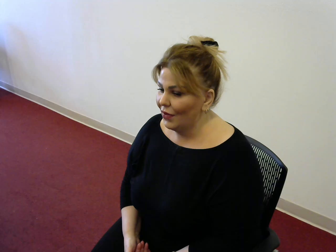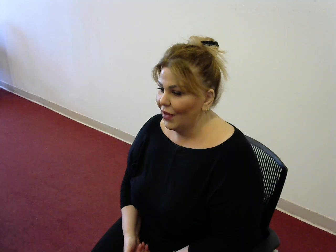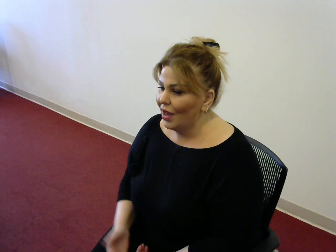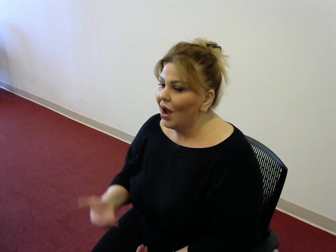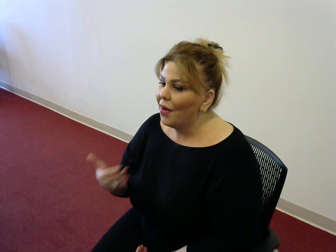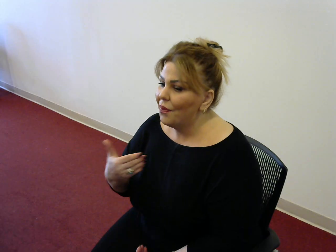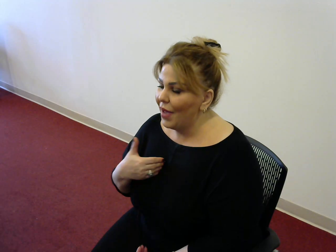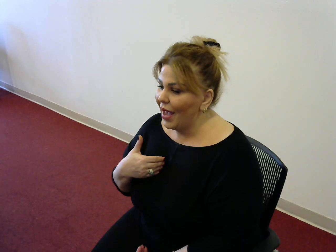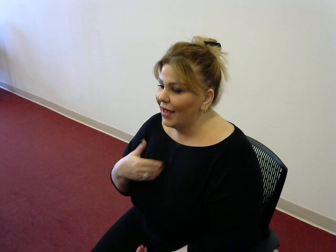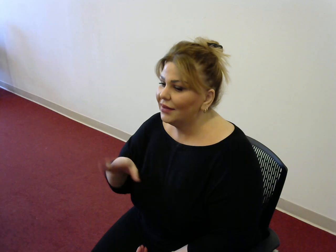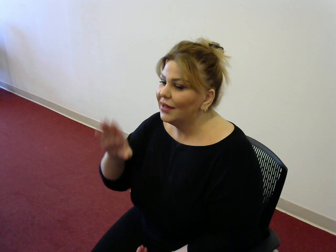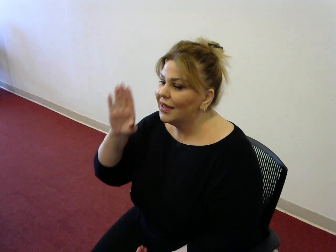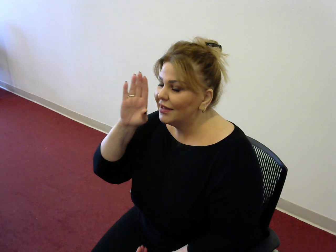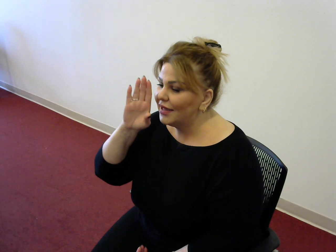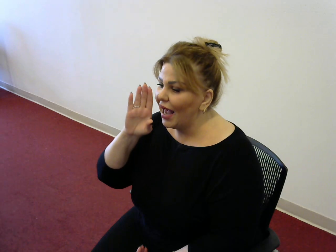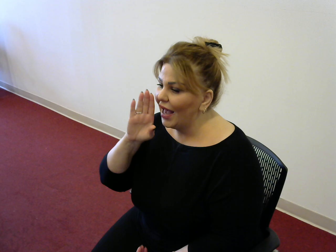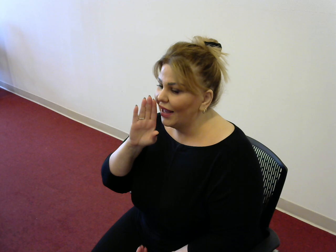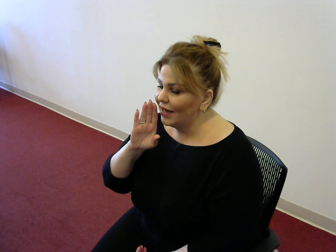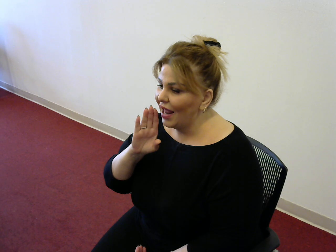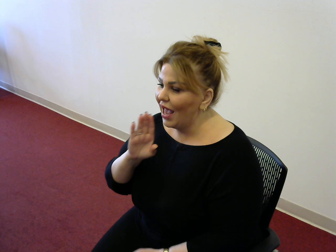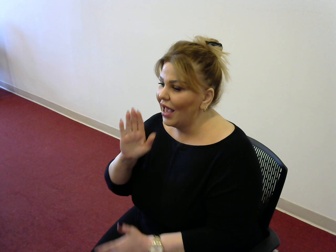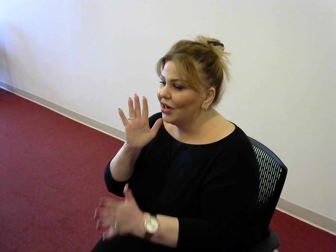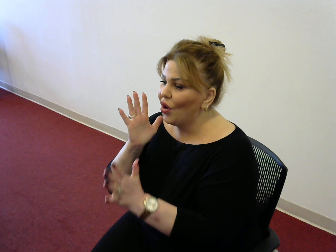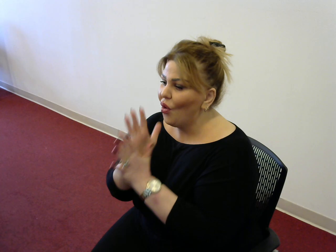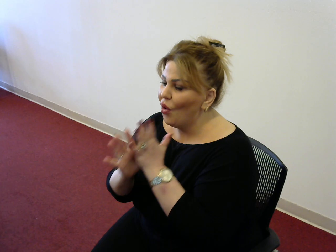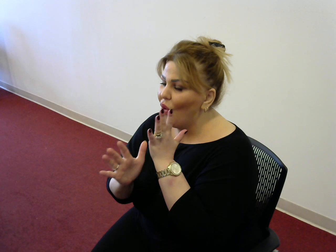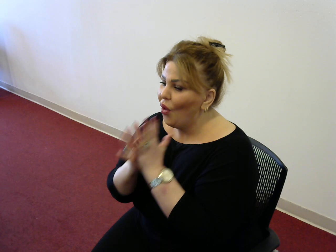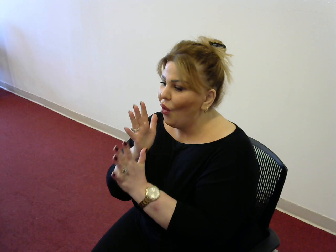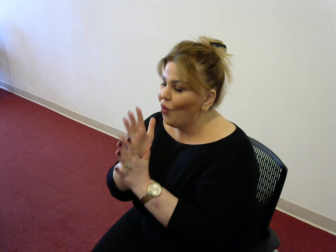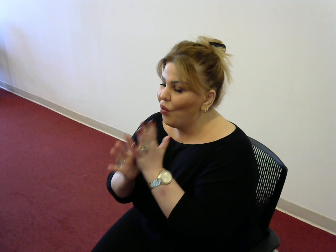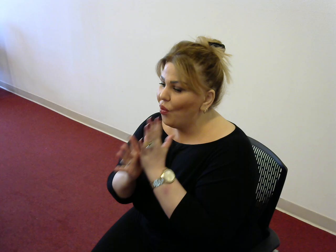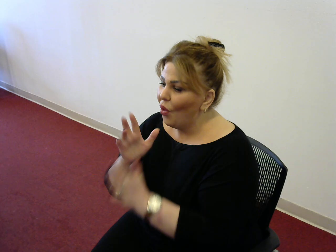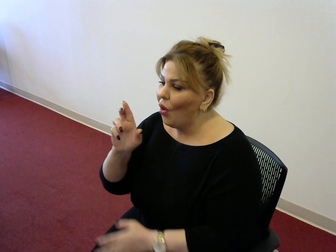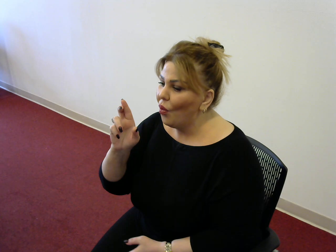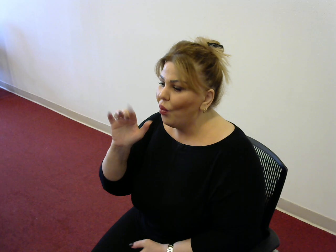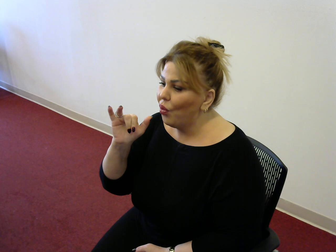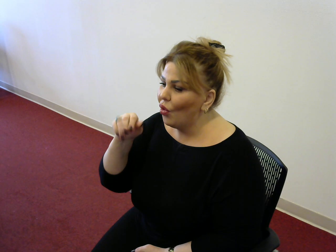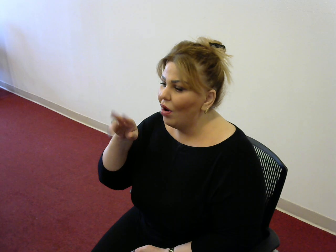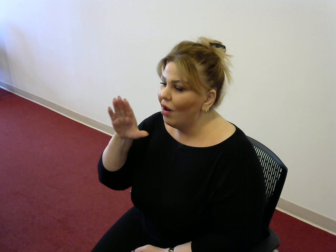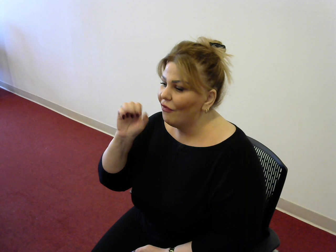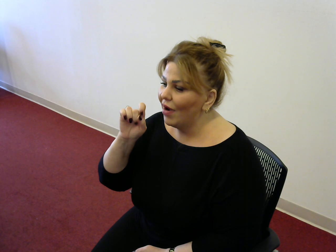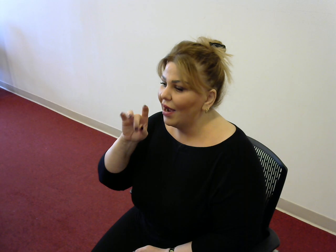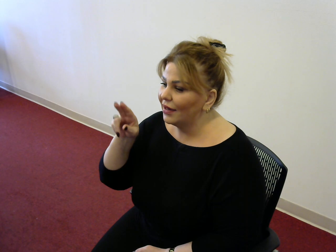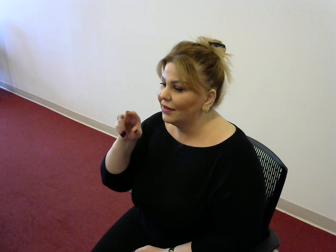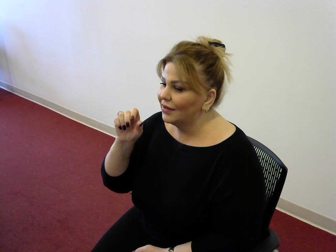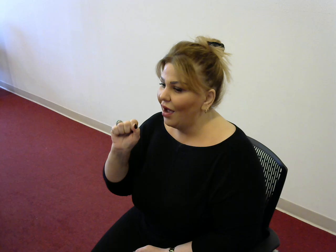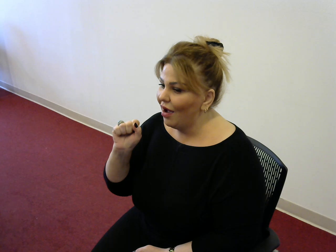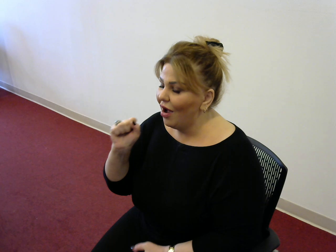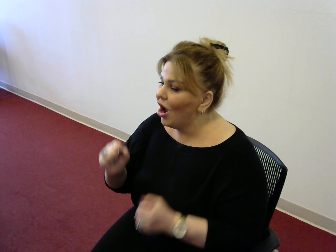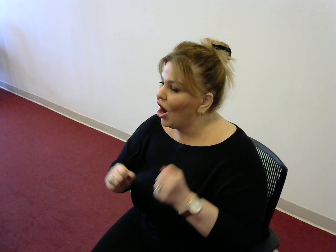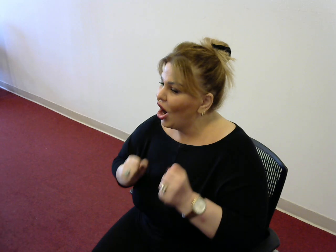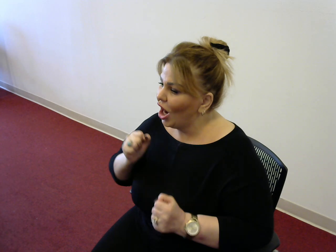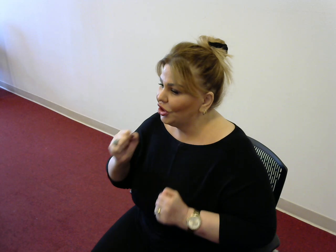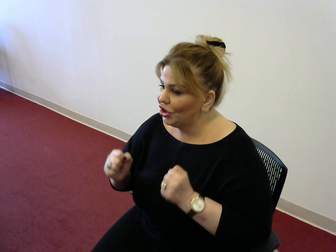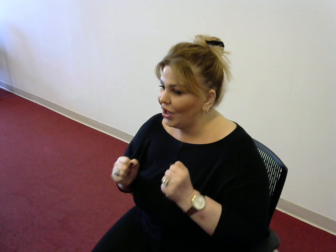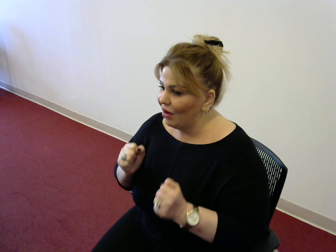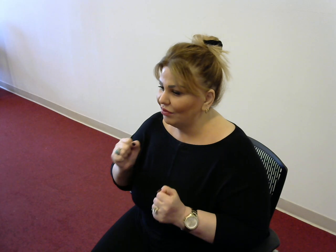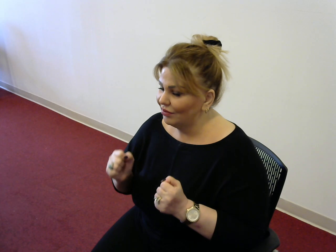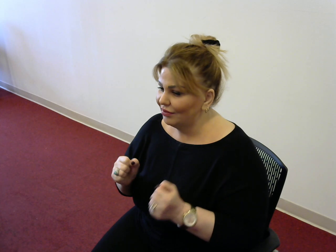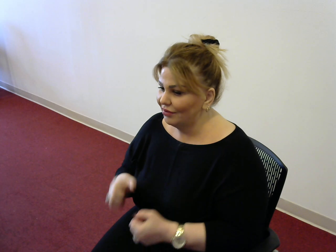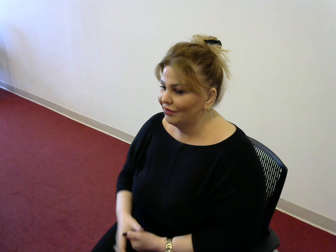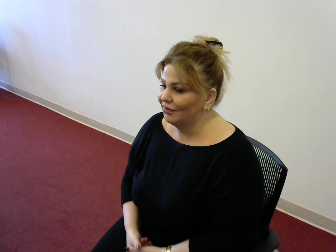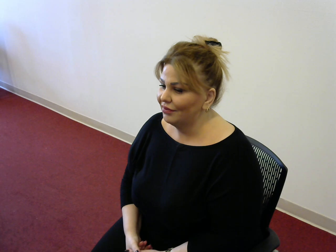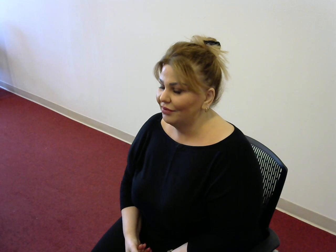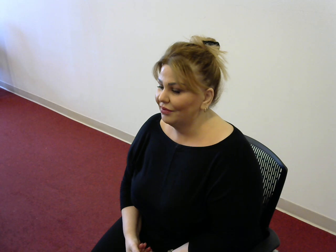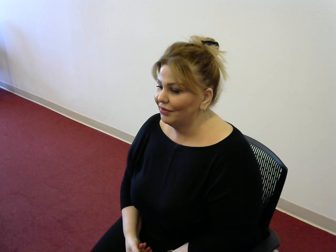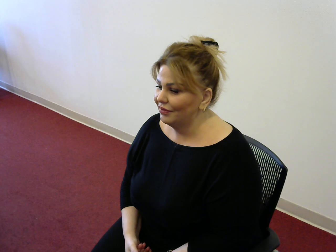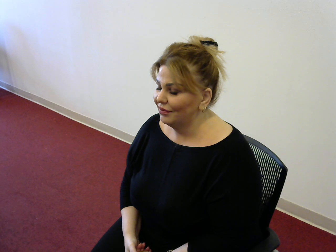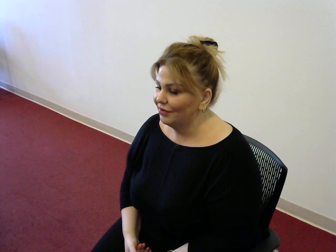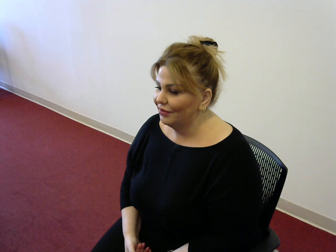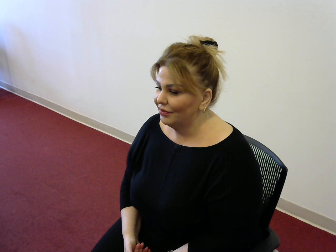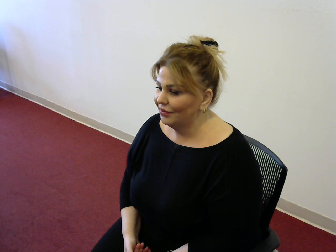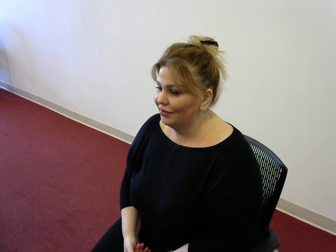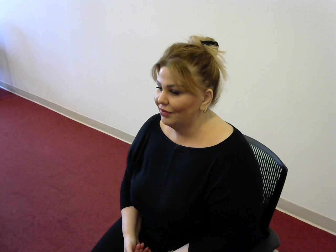Mən səhərlər bulvarda qaçıram